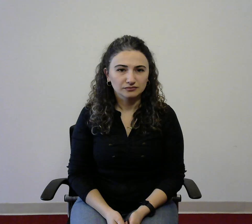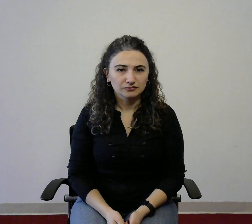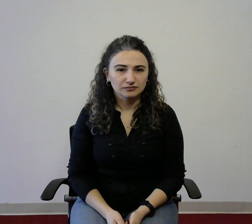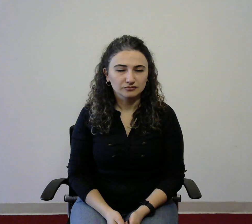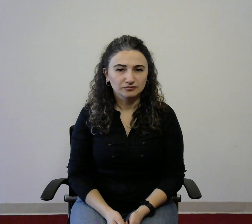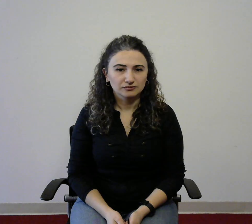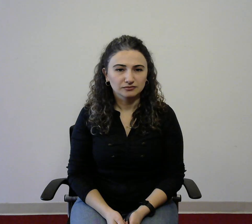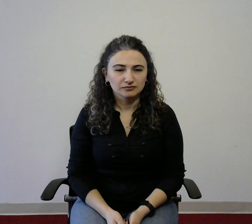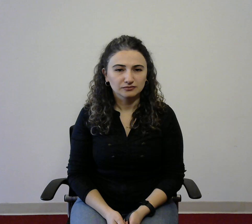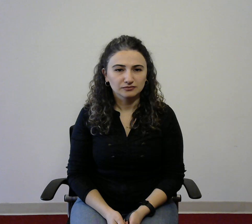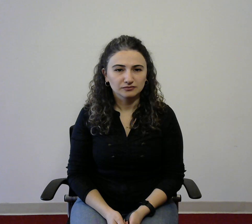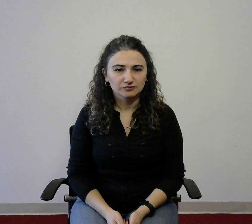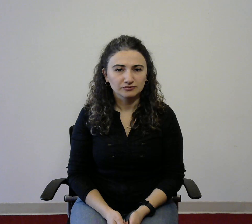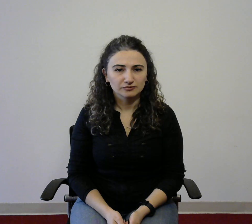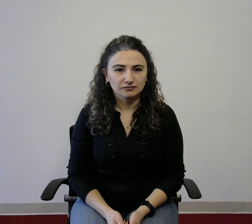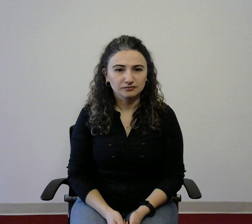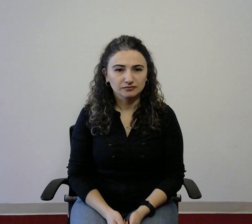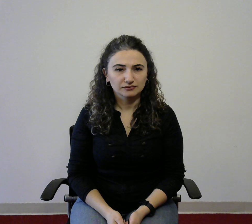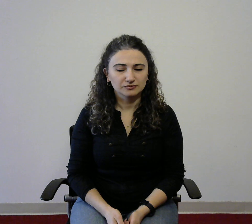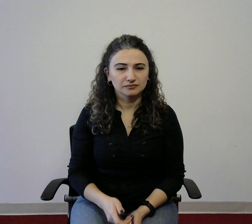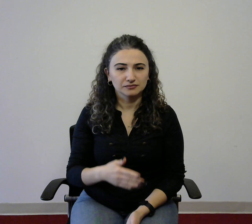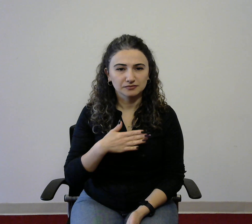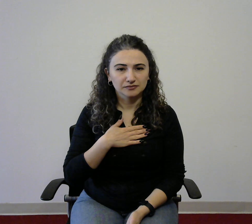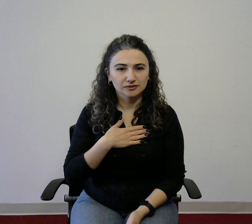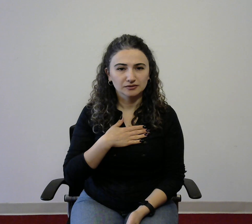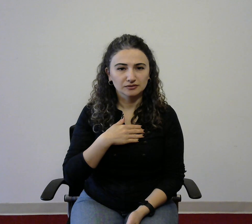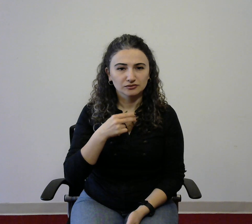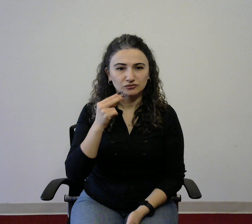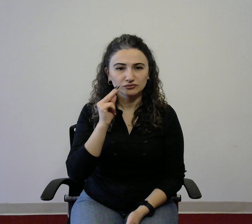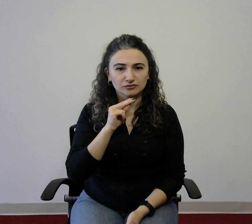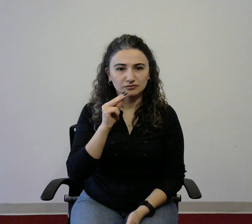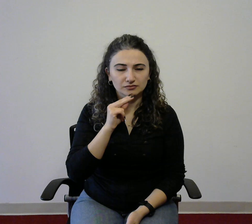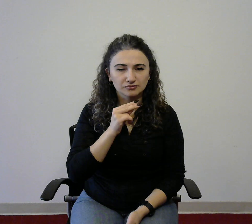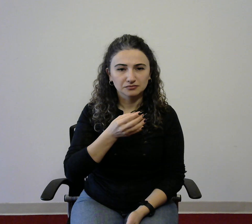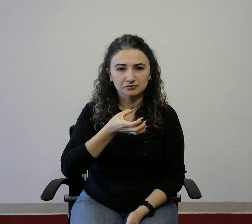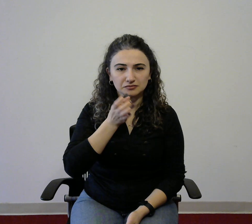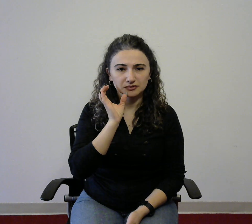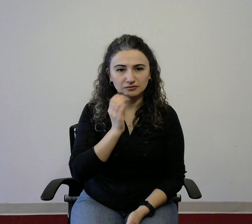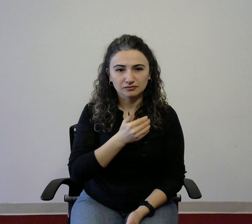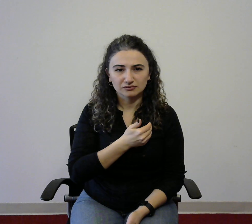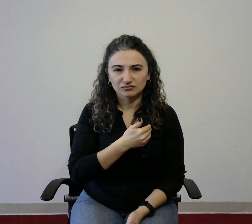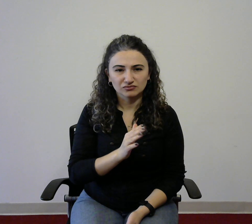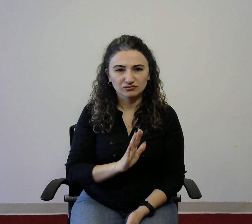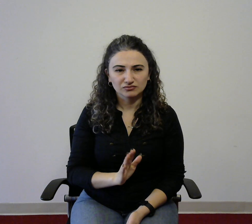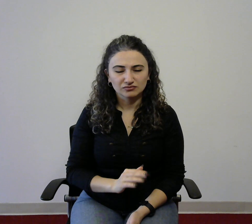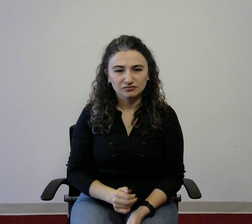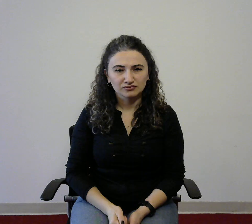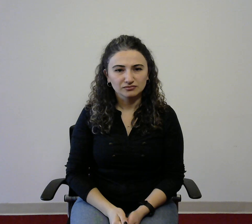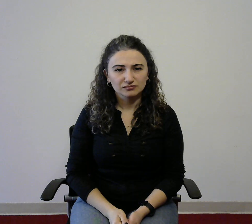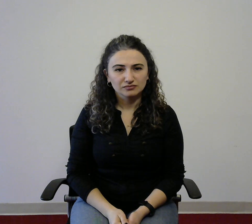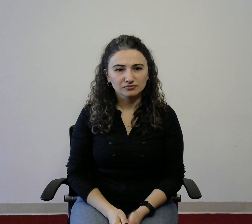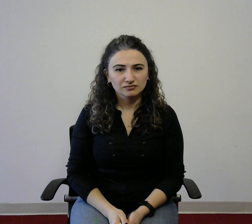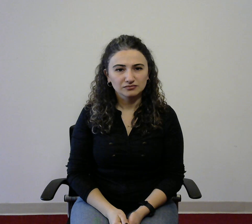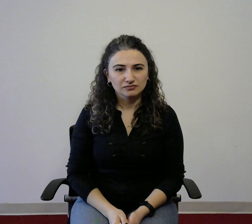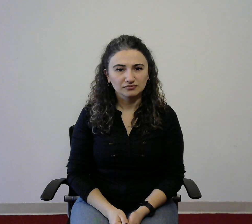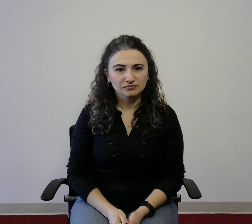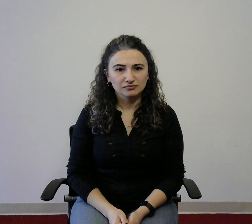Mən çay içmək istəmirəm